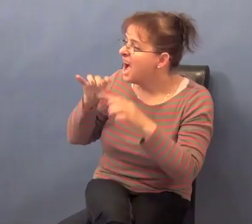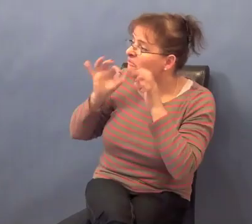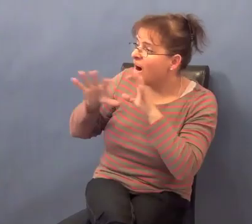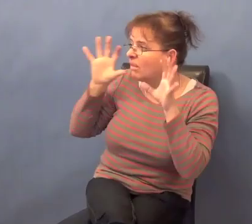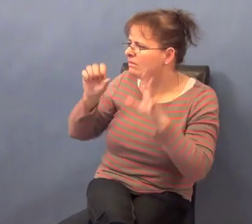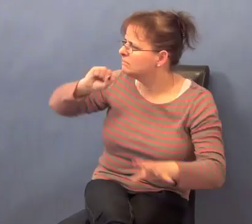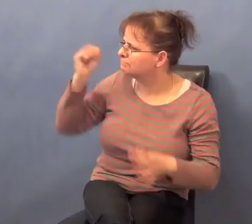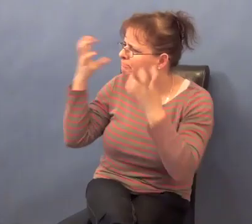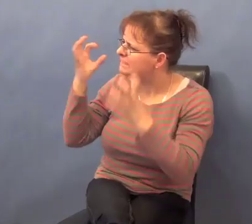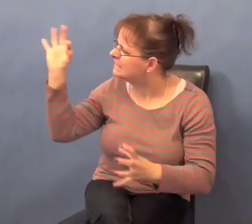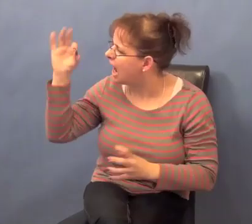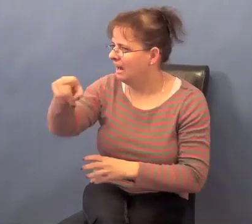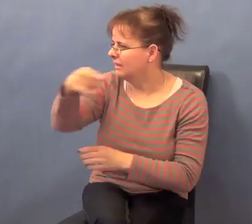Ja po piciu wina w ogóle nie mam czerwonych policzków!